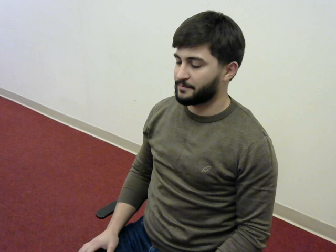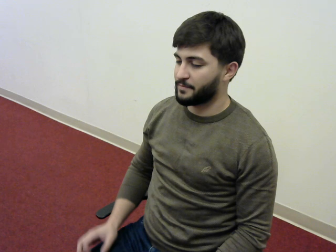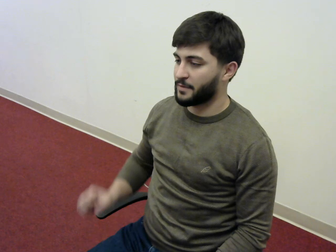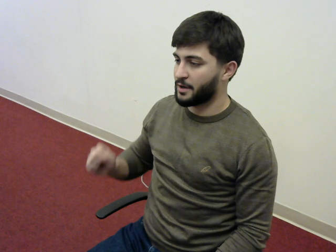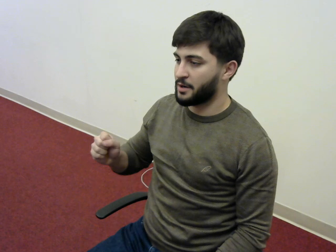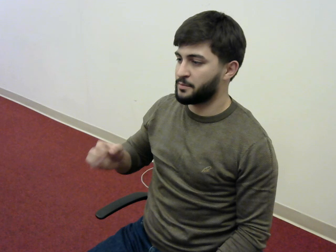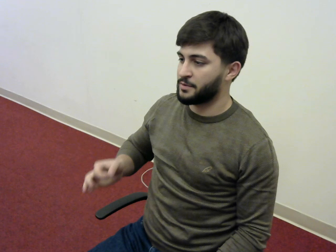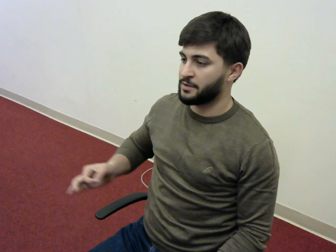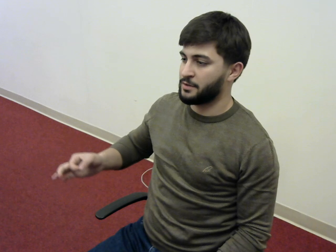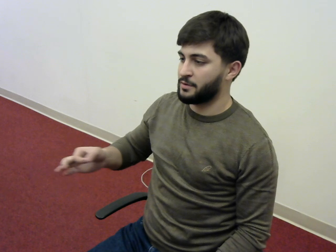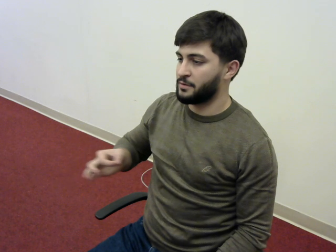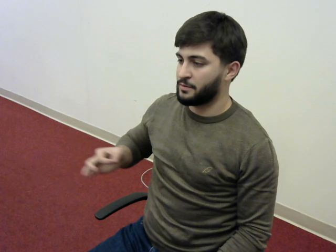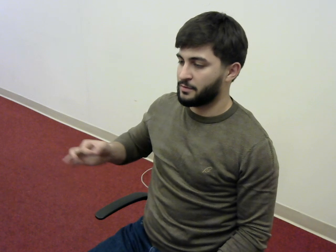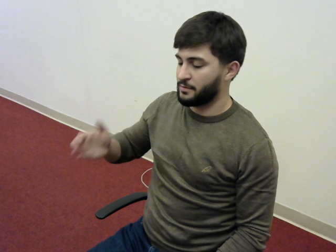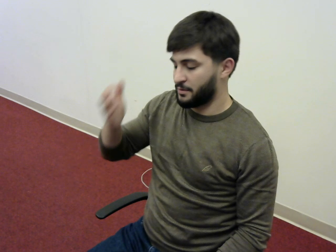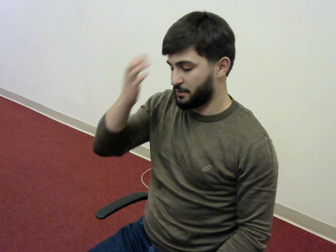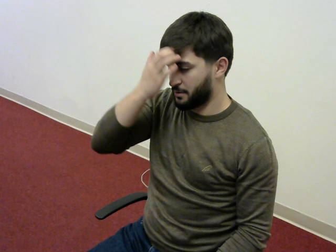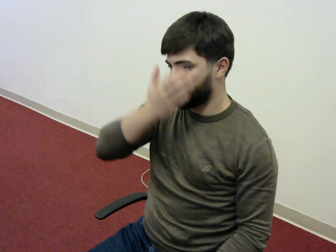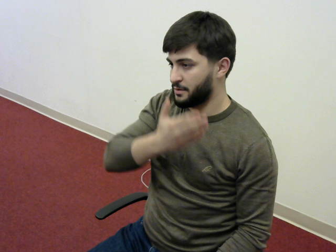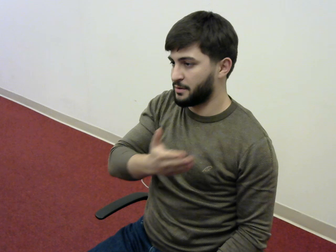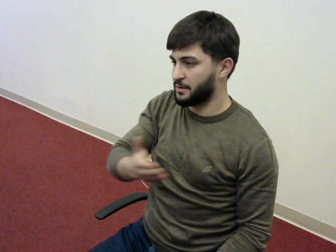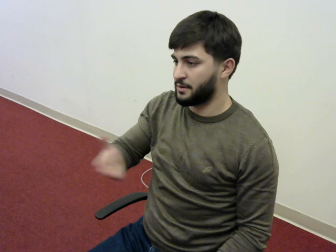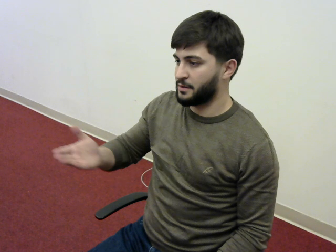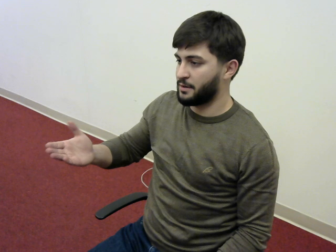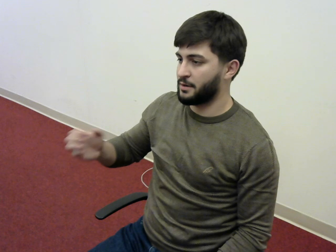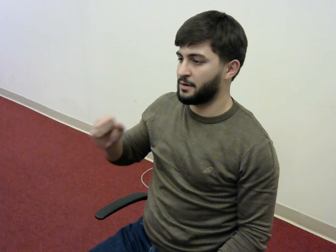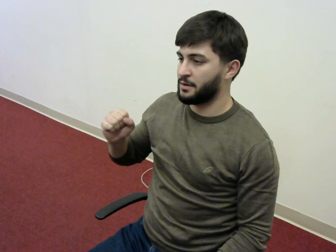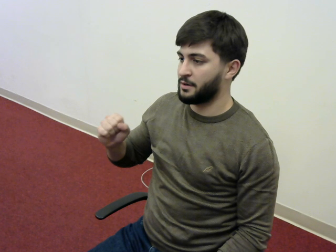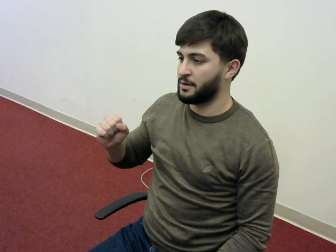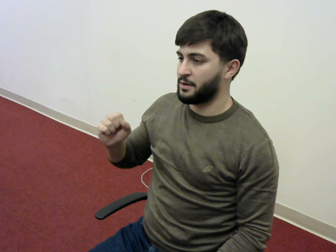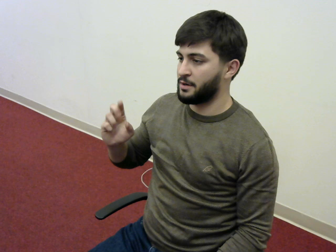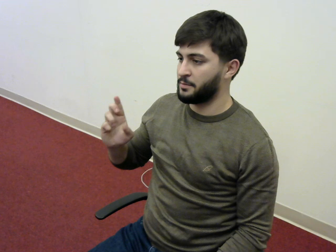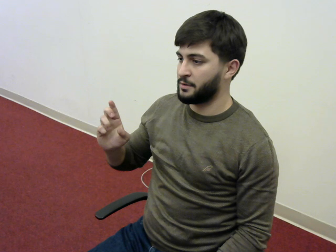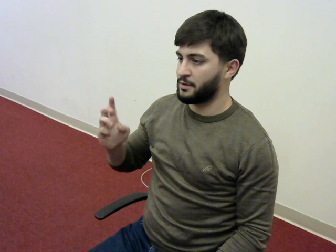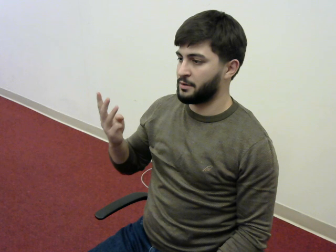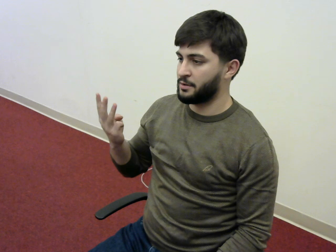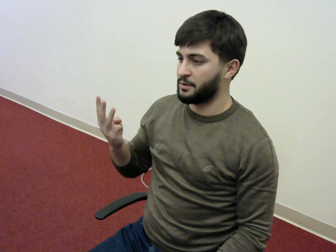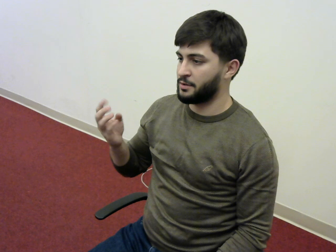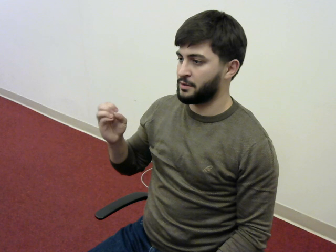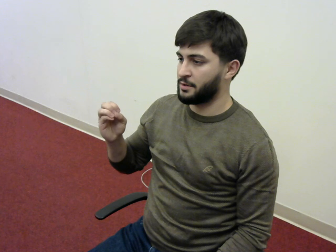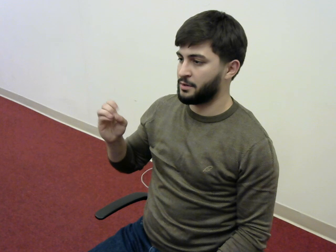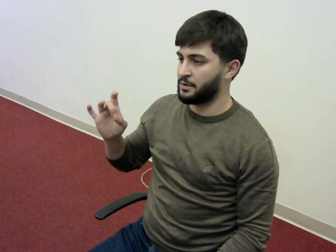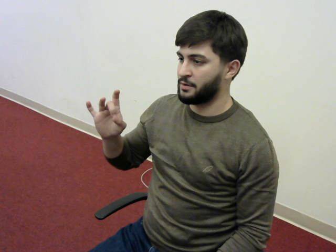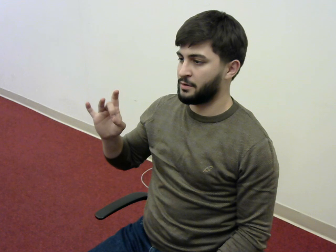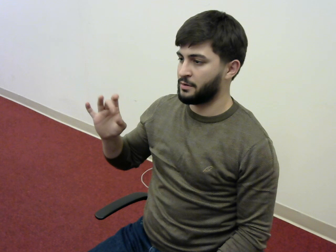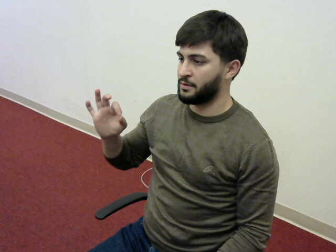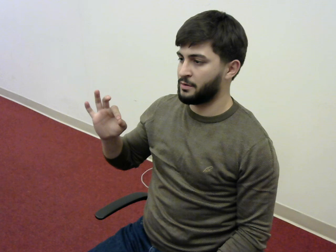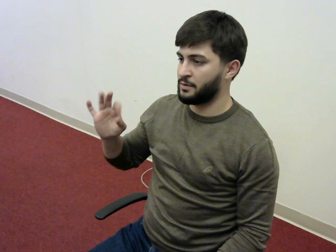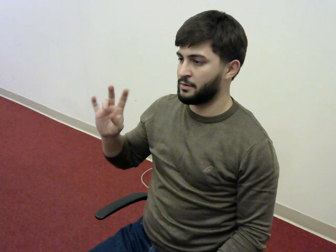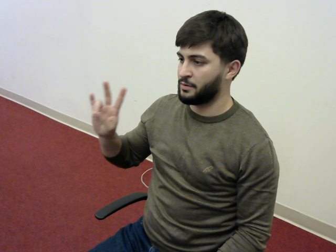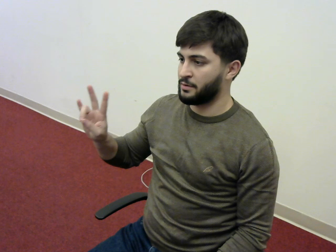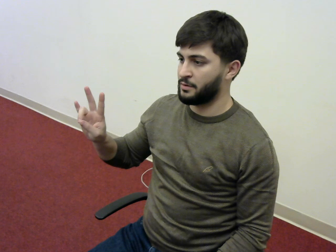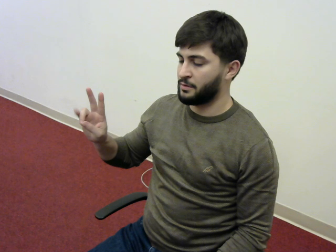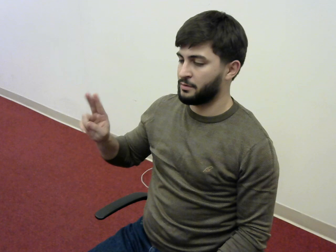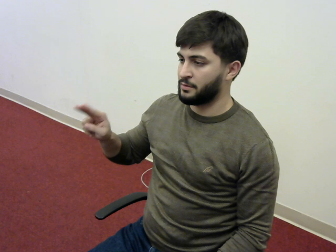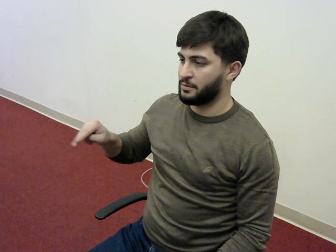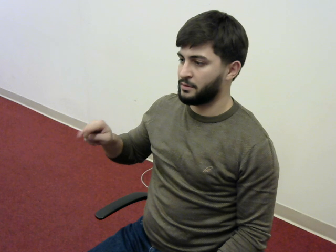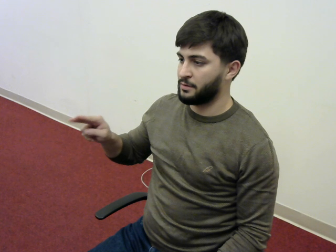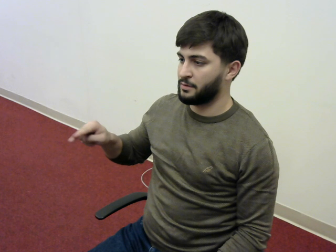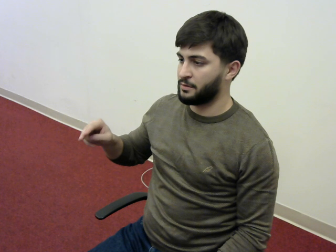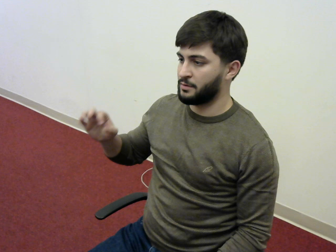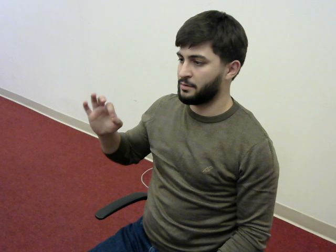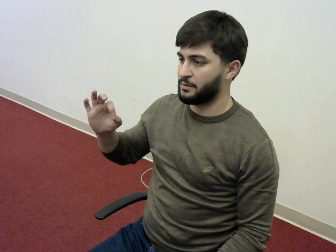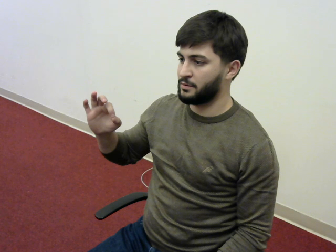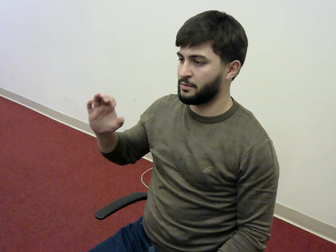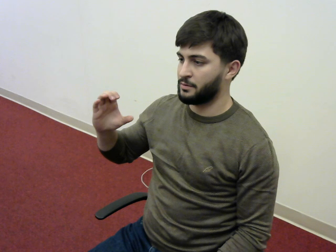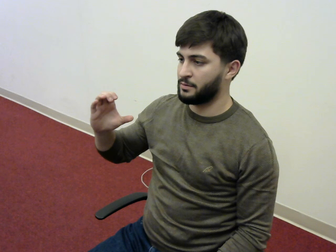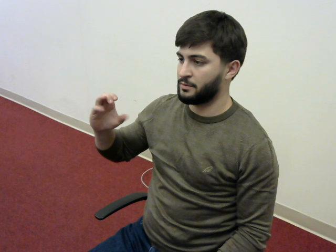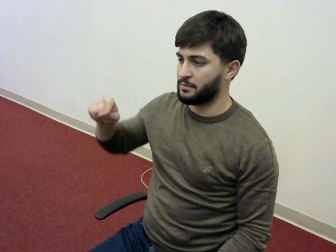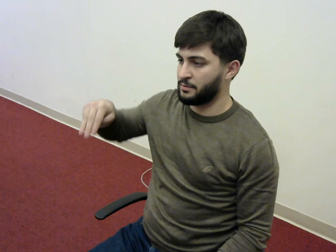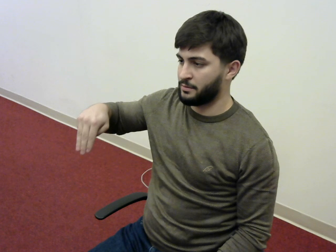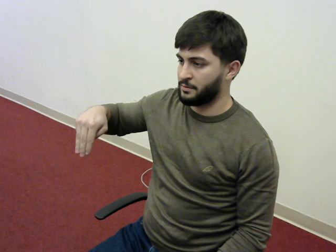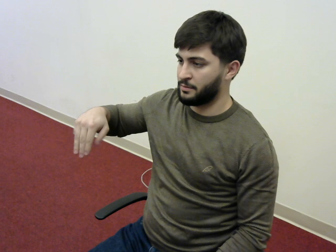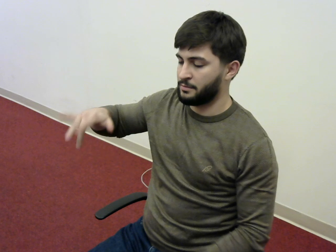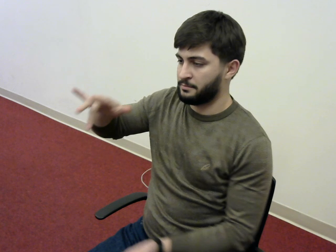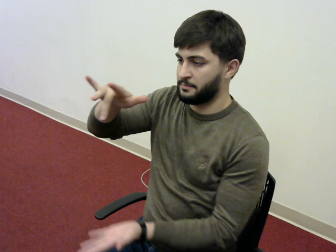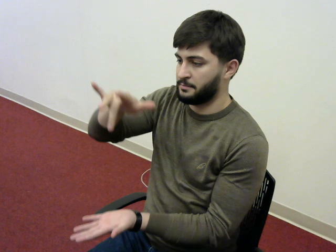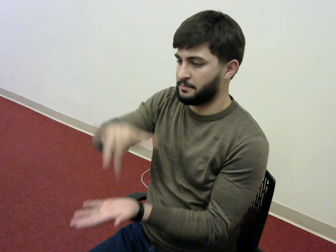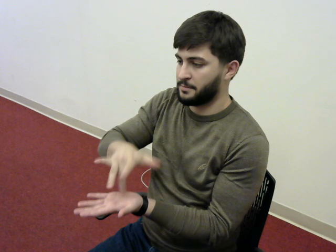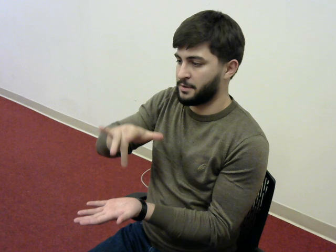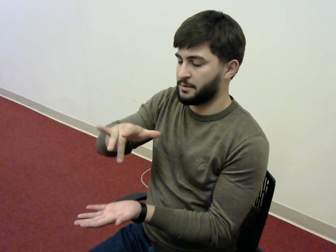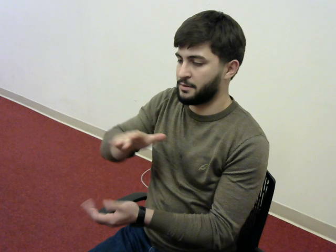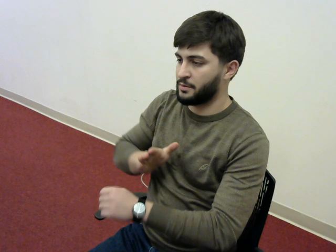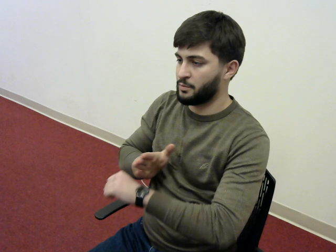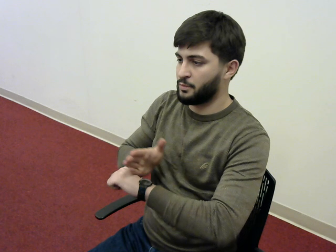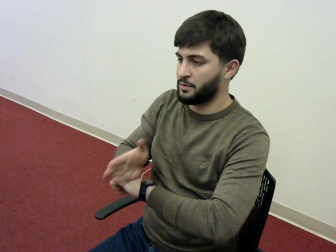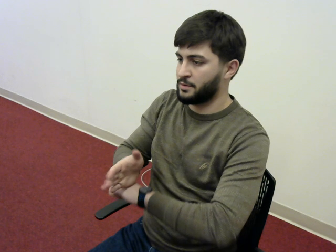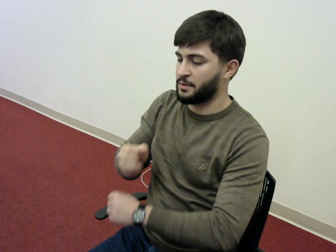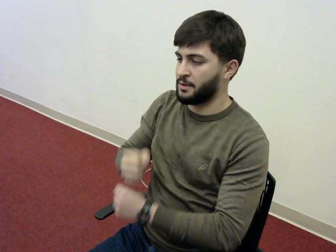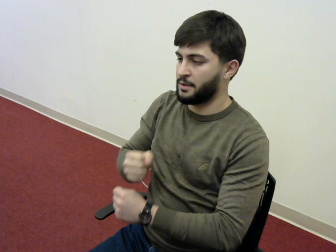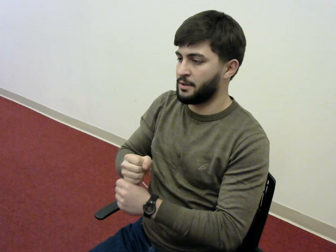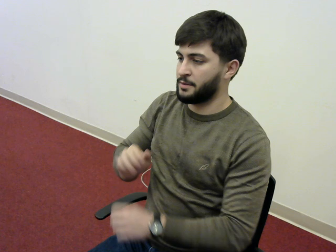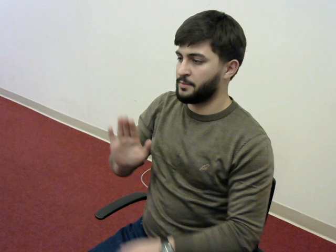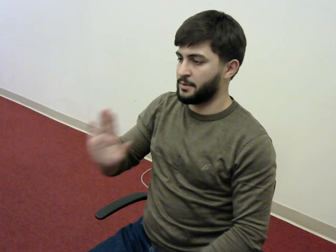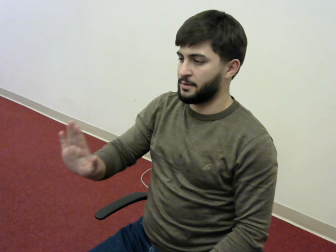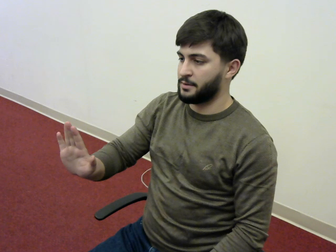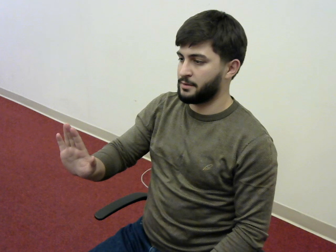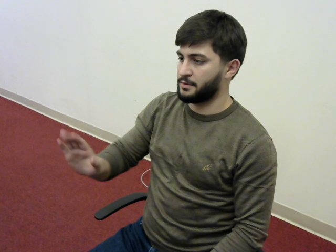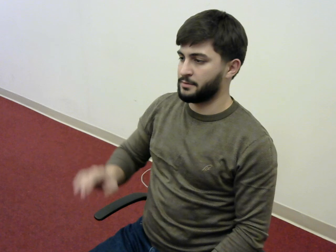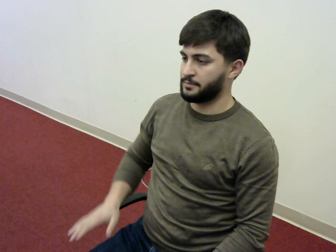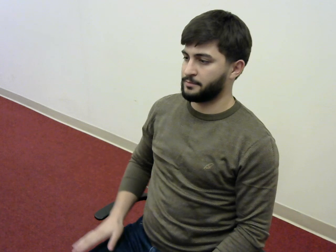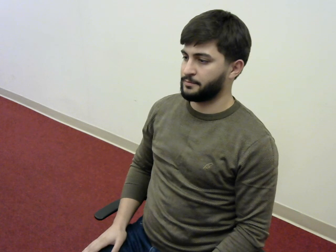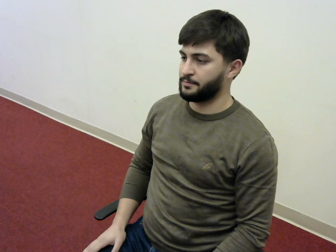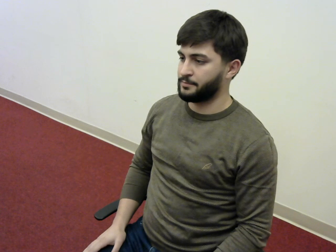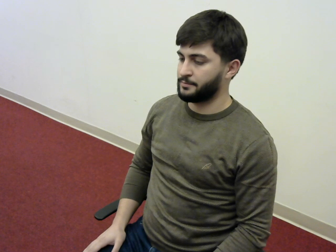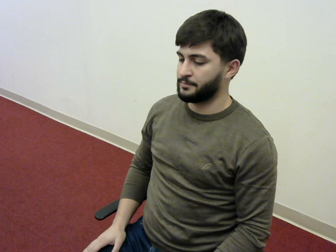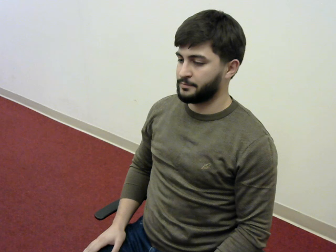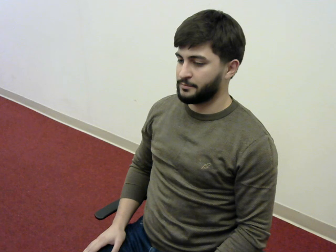Abşeron rayon sakinləri isə Abşeron DOST Mərkəzinə müraciət etməlidir